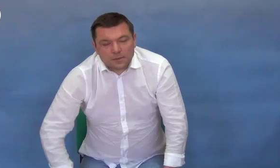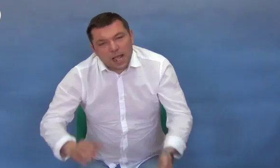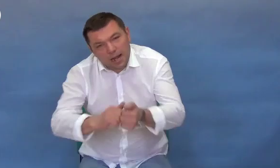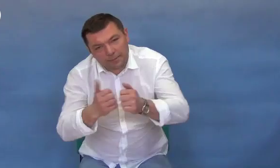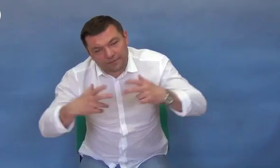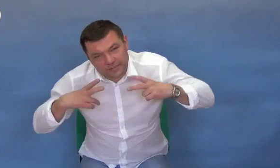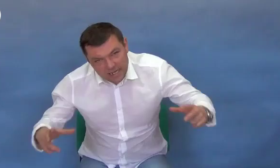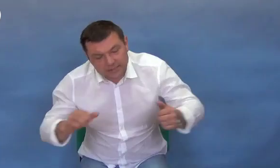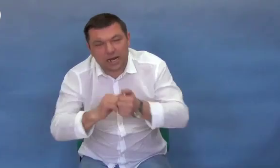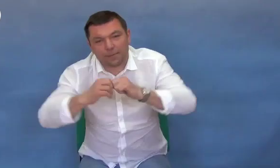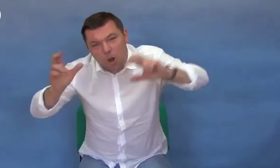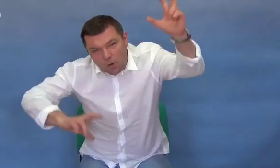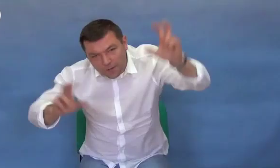Albo na wczasach, albo w hotelu.